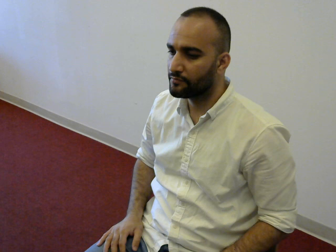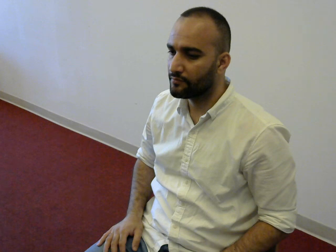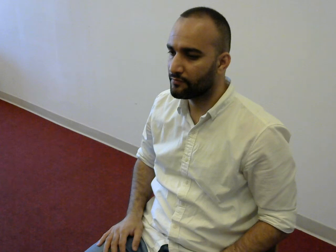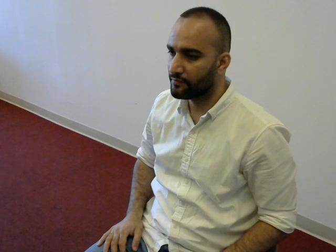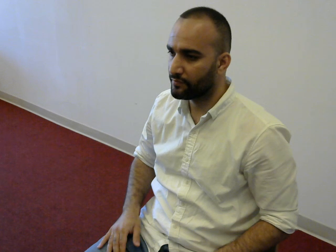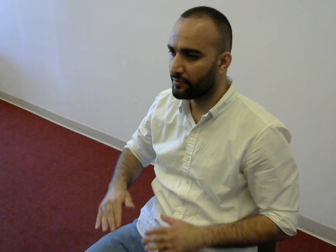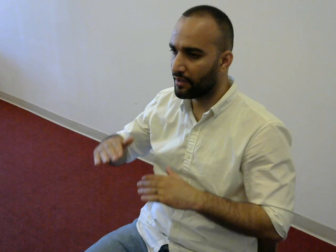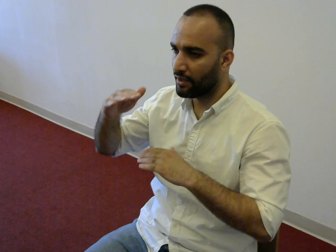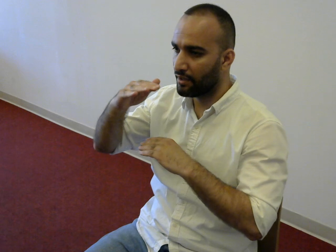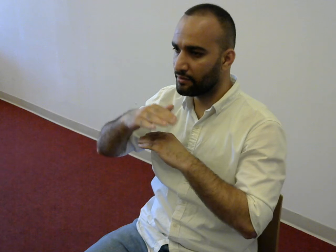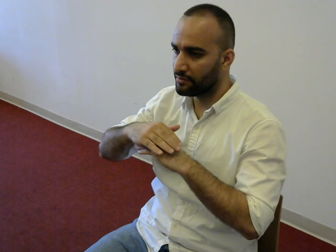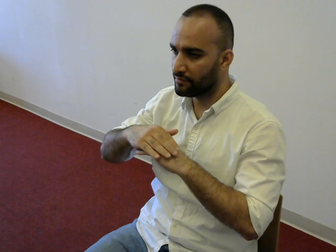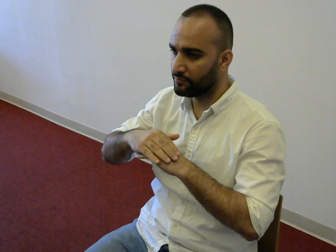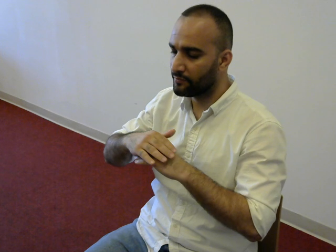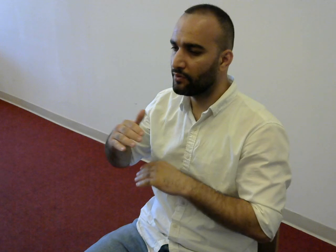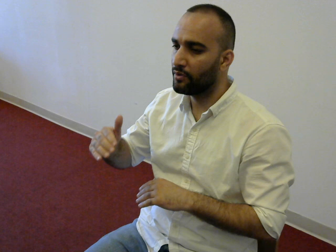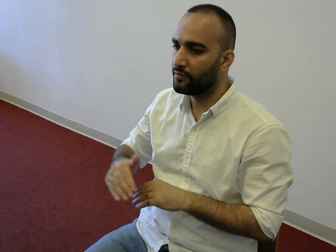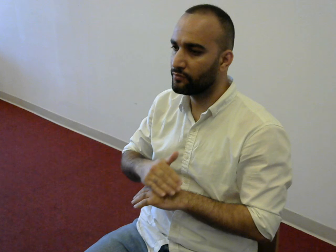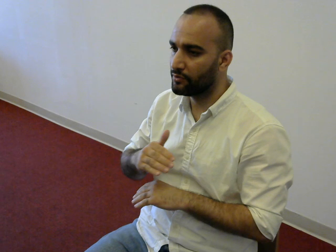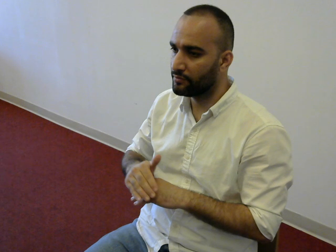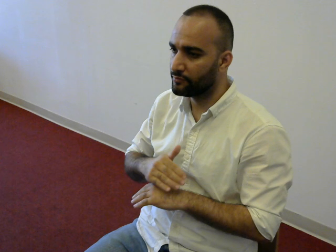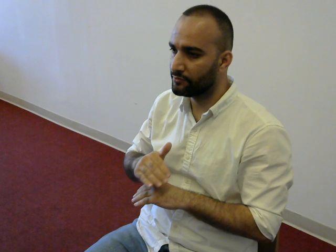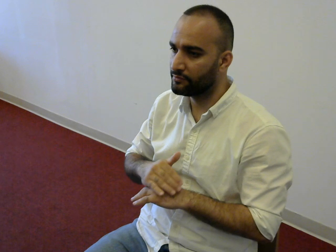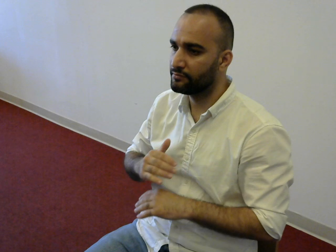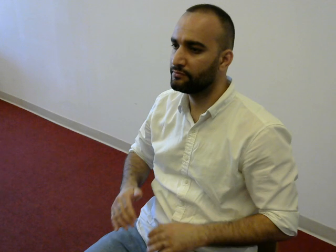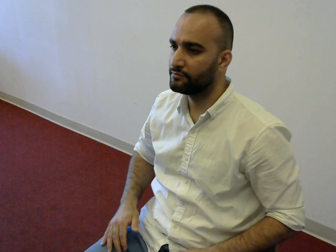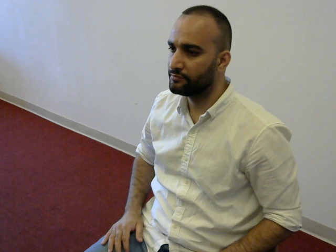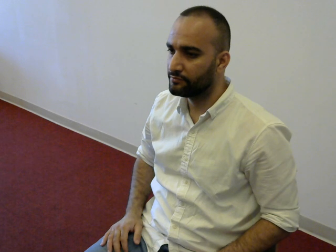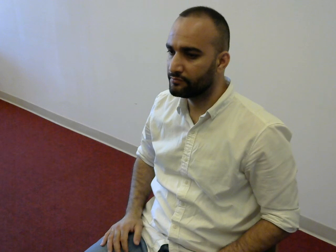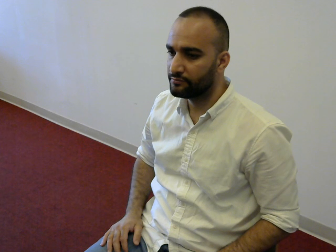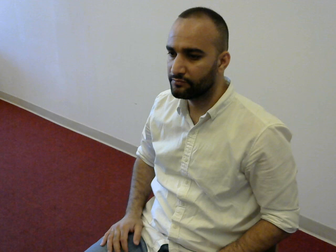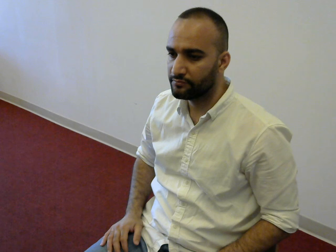Axşamınız xeyir